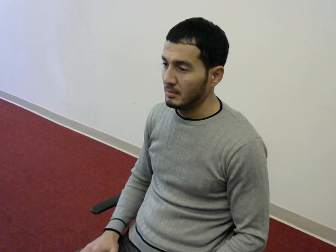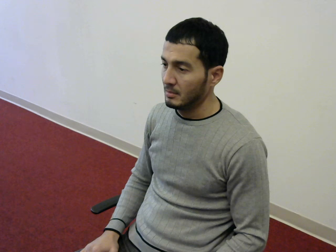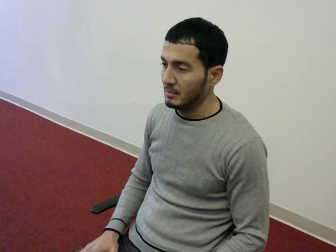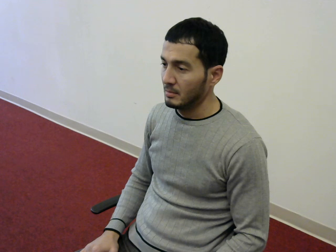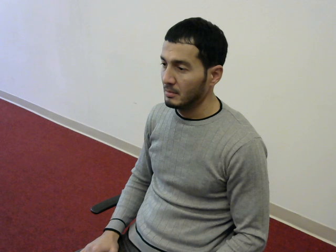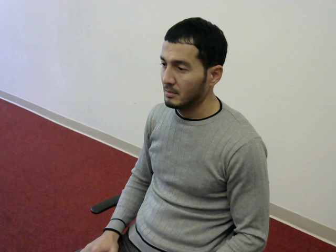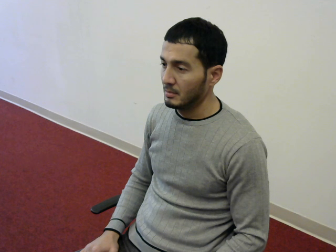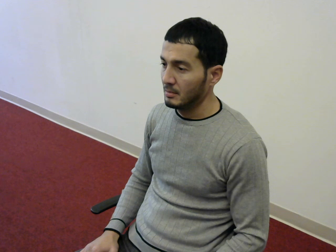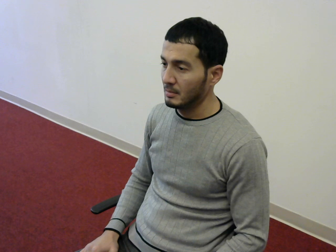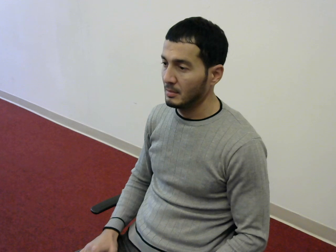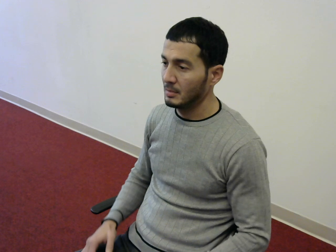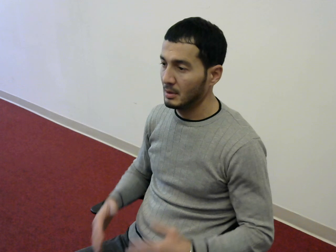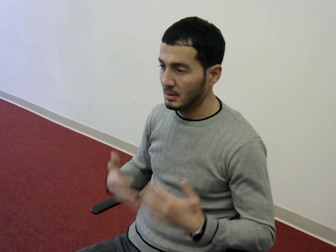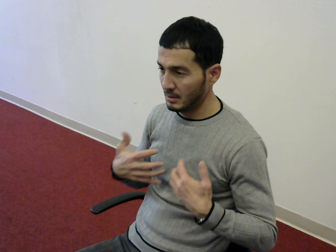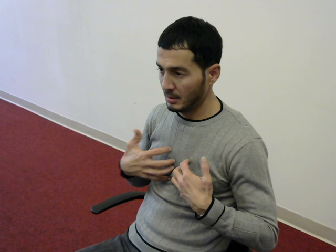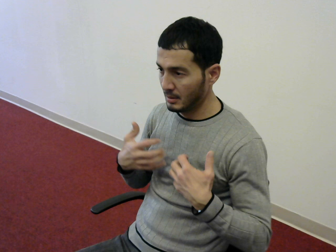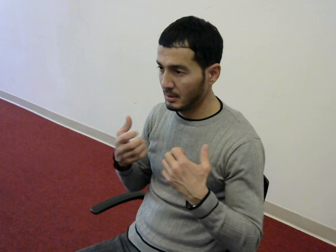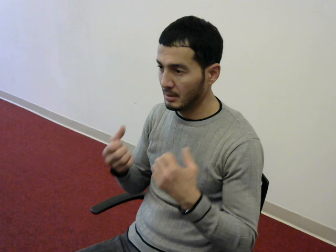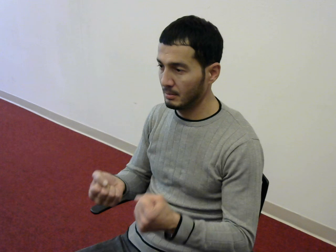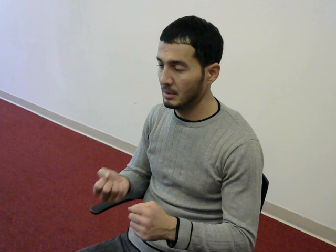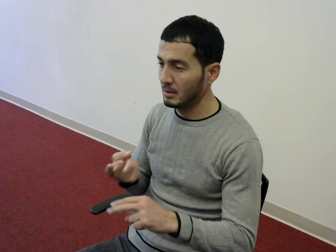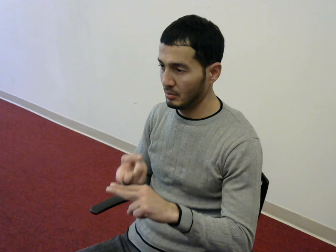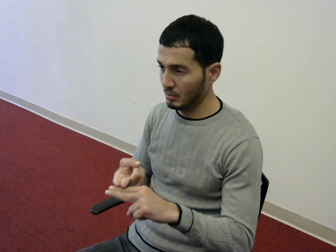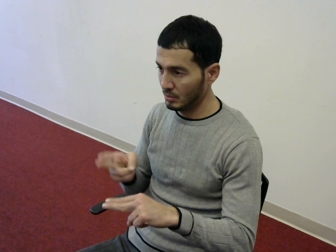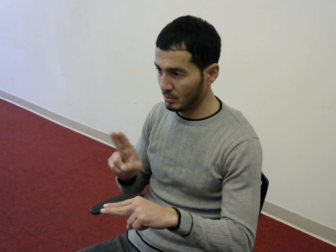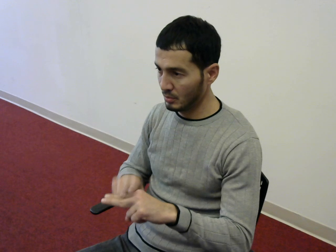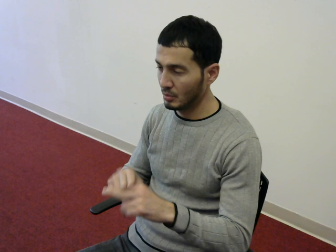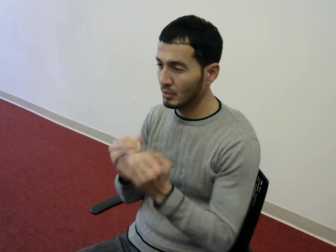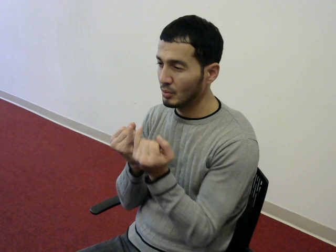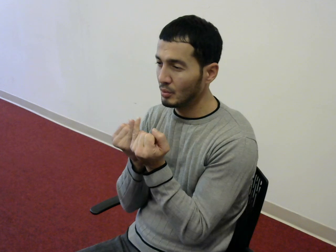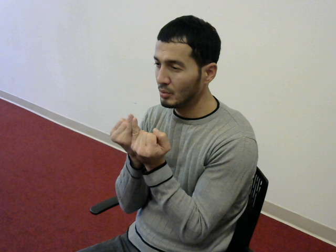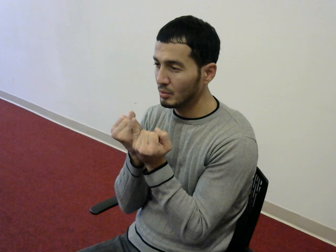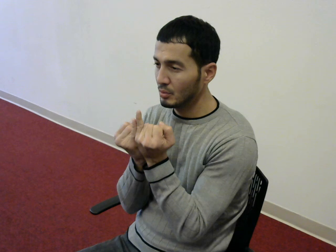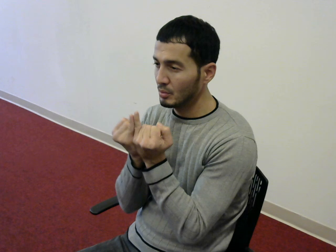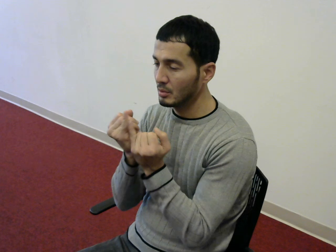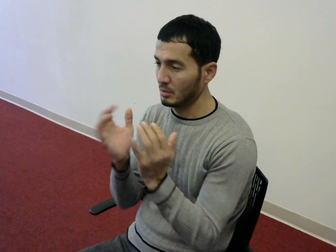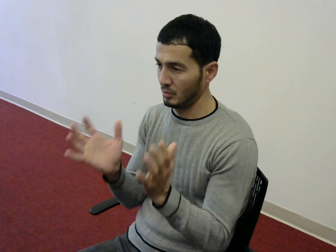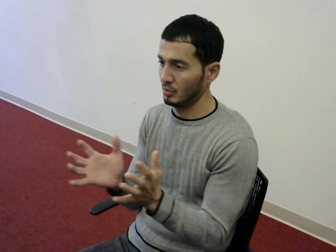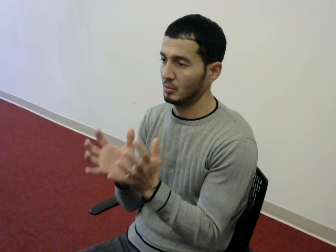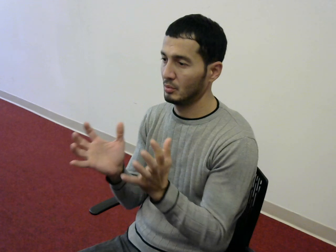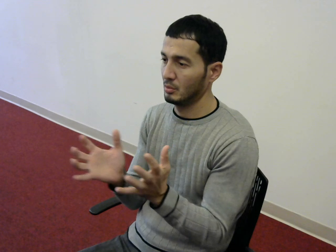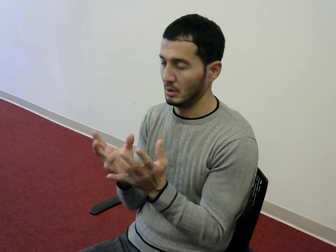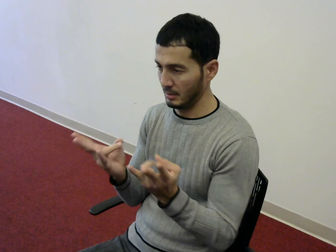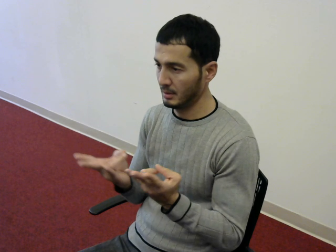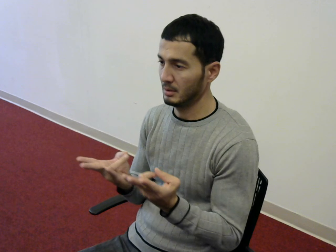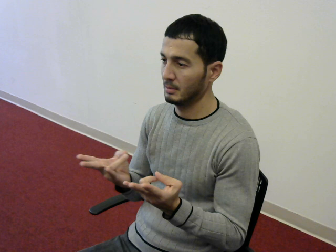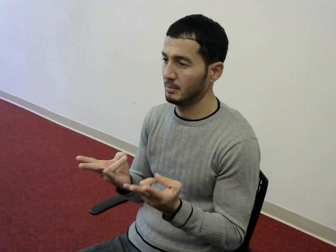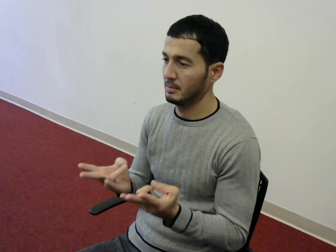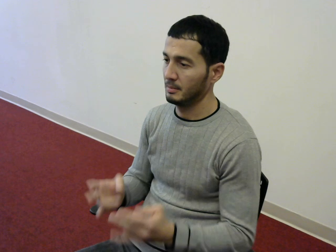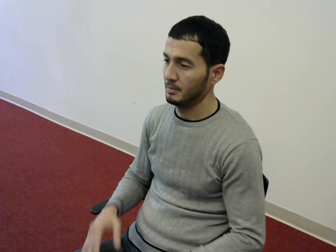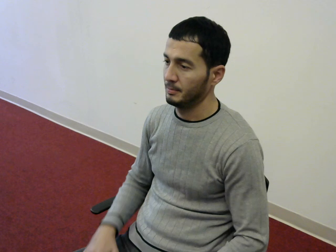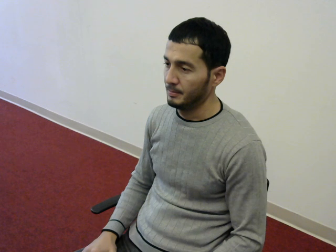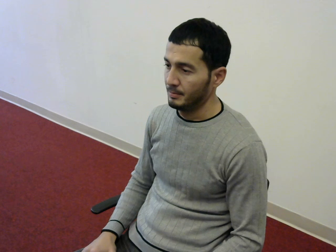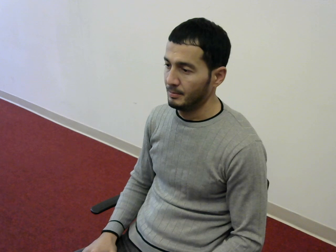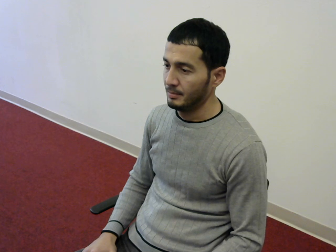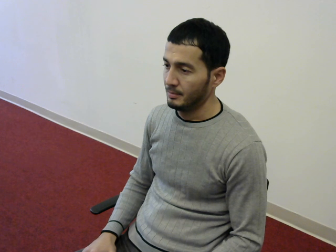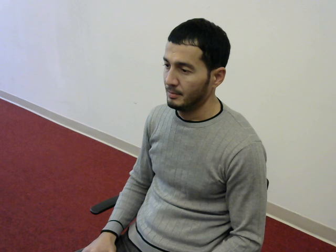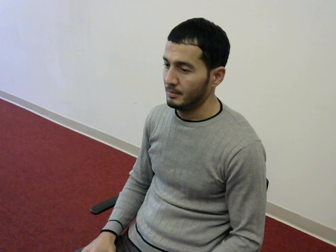Sağlamlığımız üçün bitkiləri qorumaq lazımdır